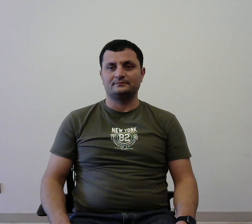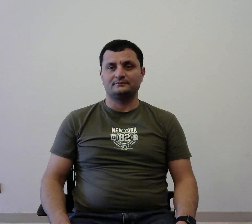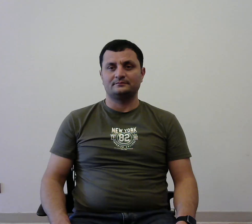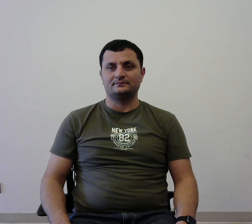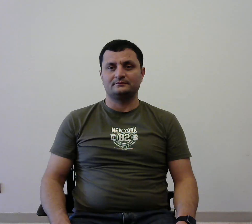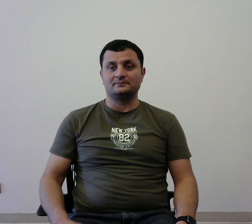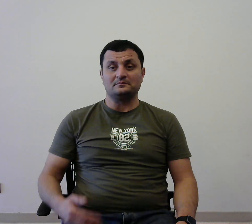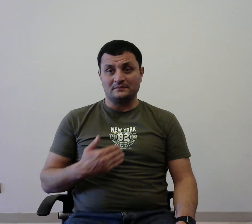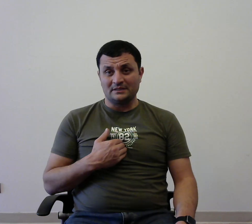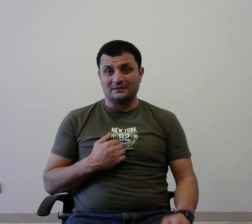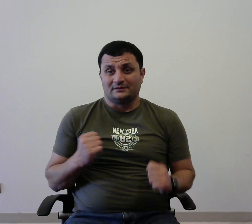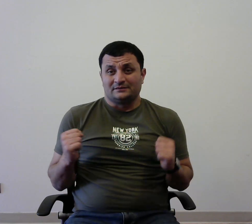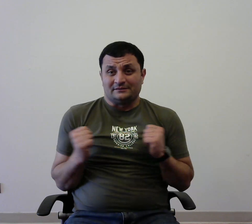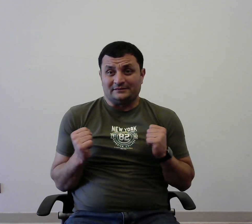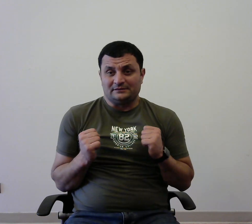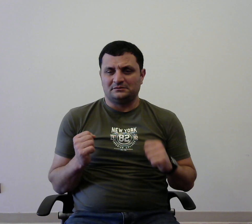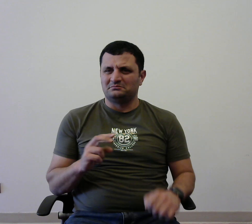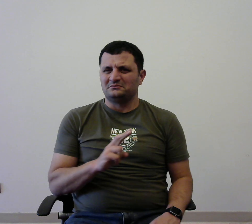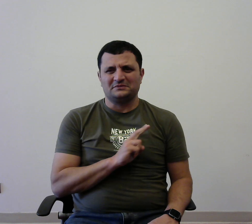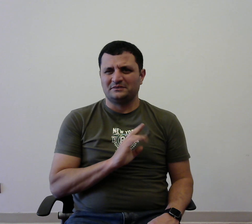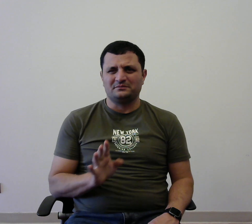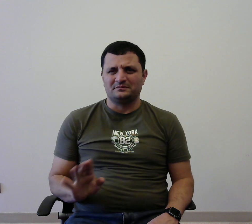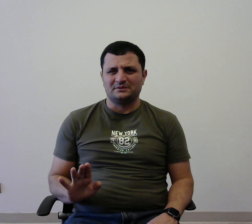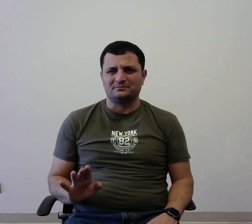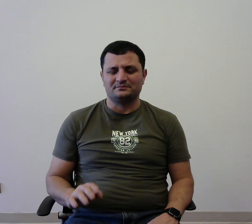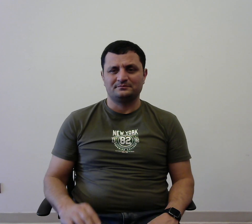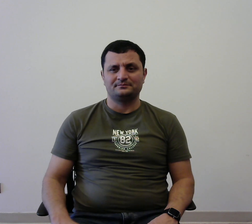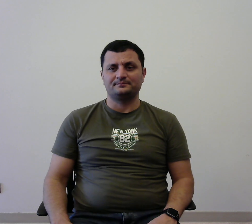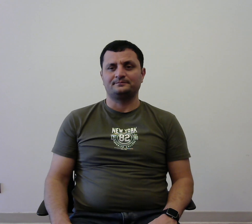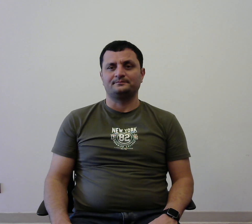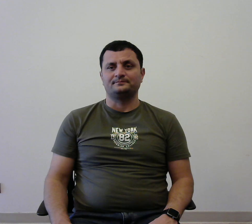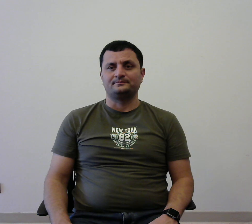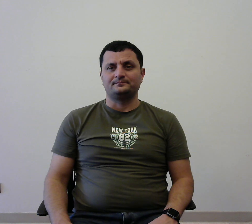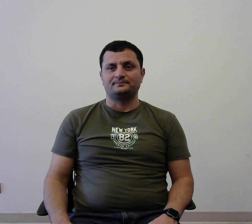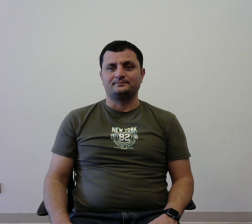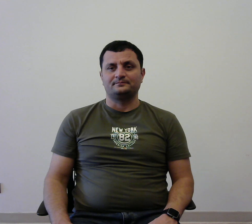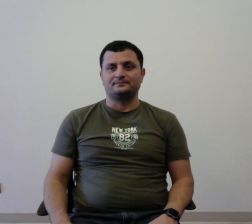Mən qışı sevmirəm